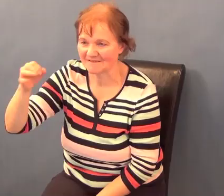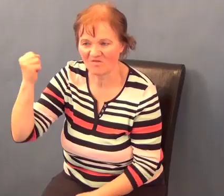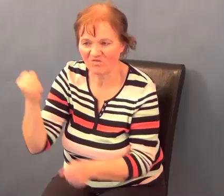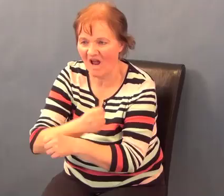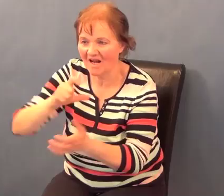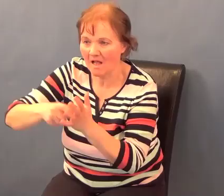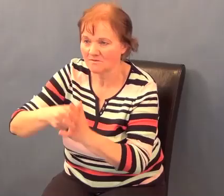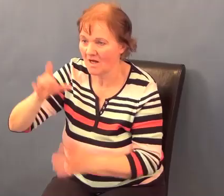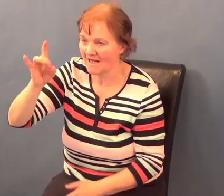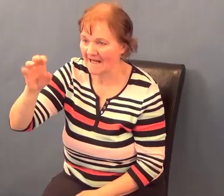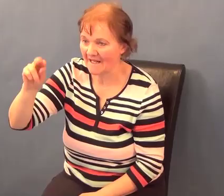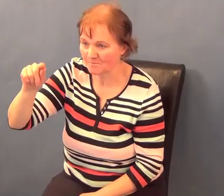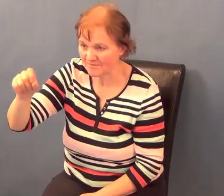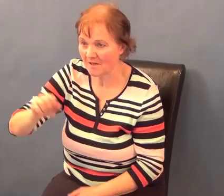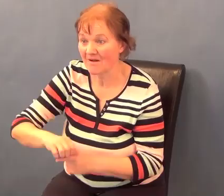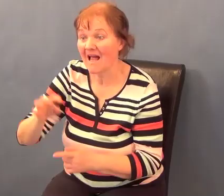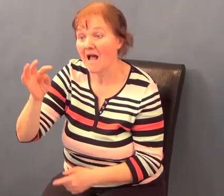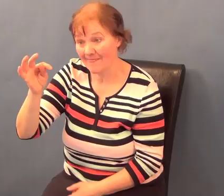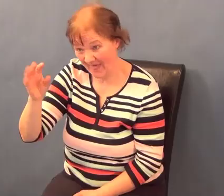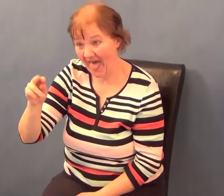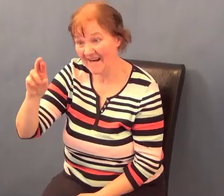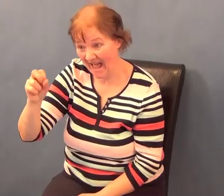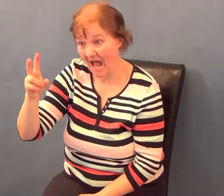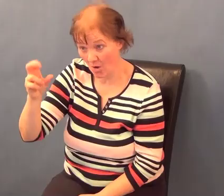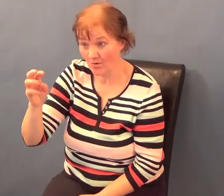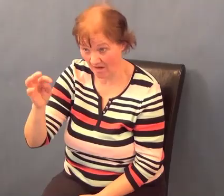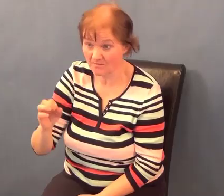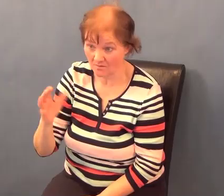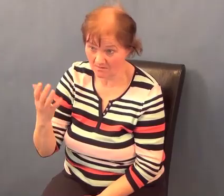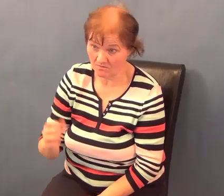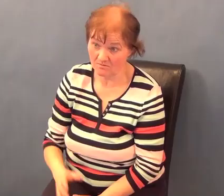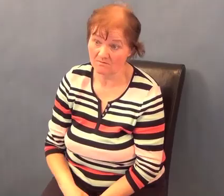Glazura twarda, gres albo terakota.